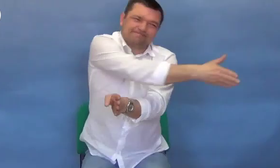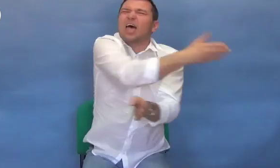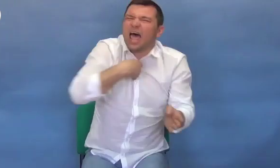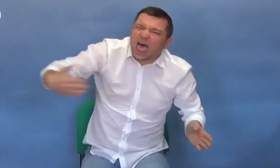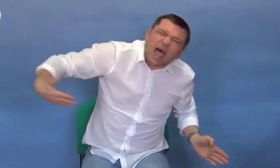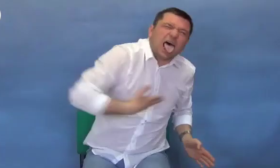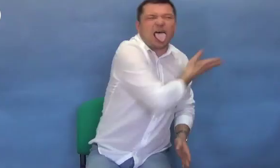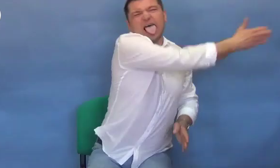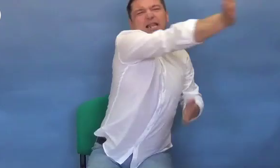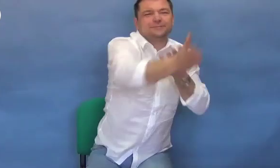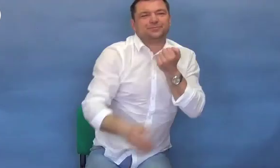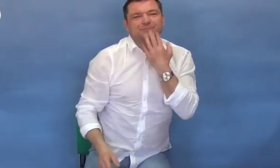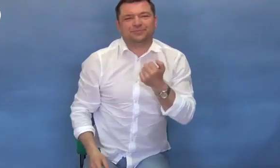Mnie się nie chce iść dookoła.